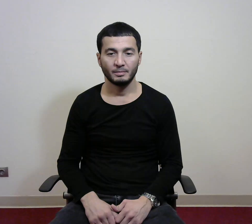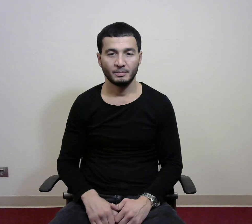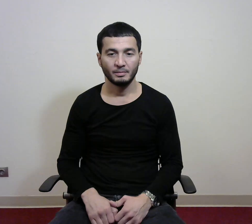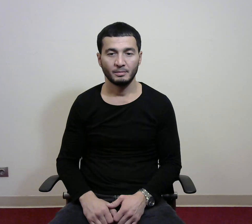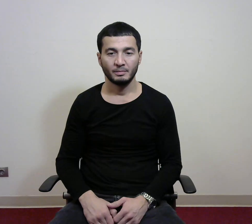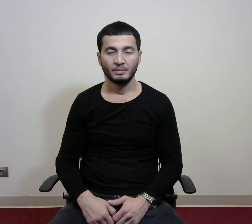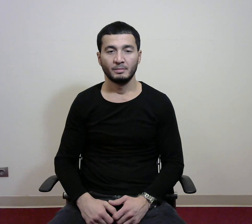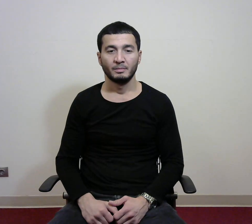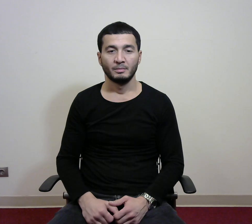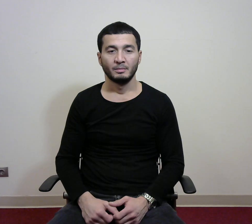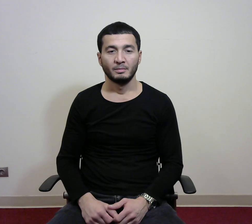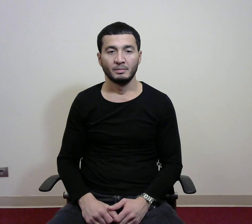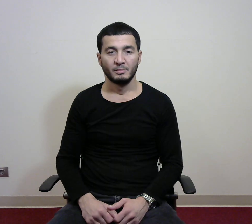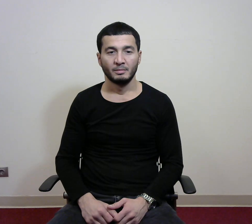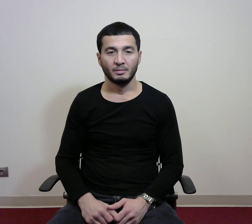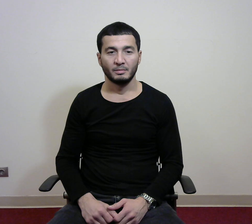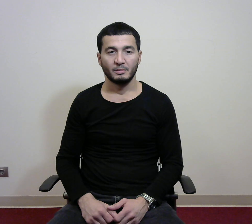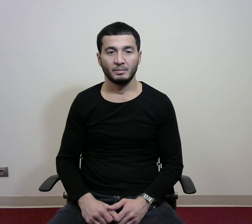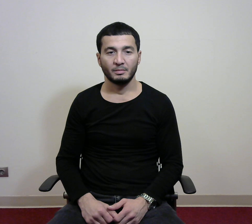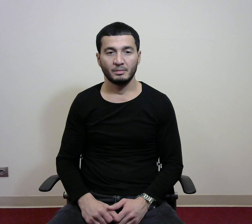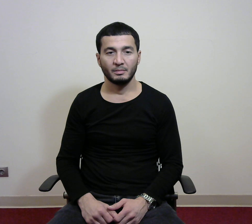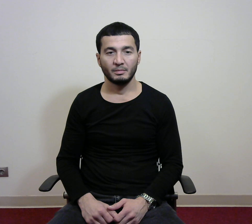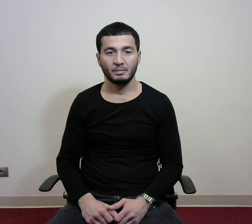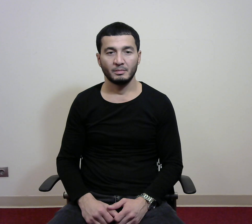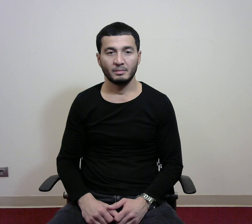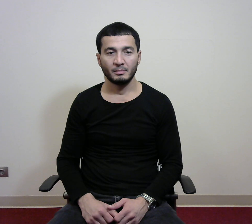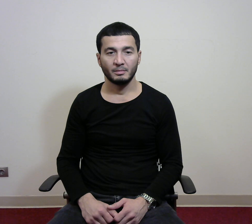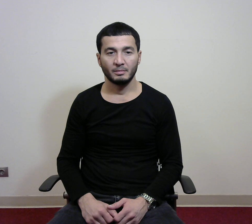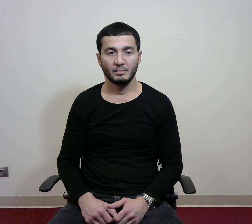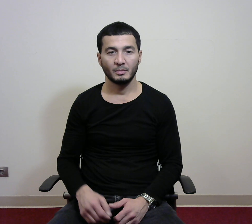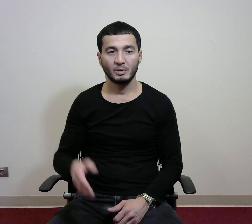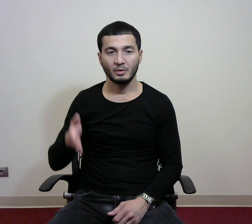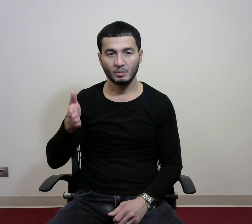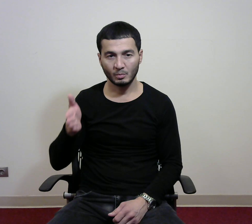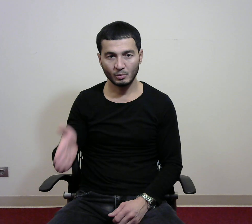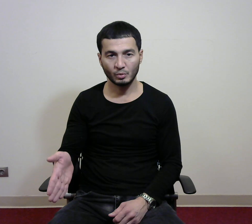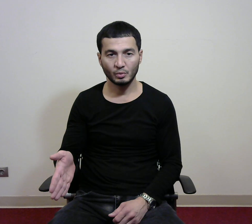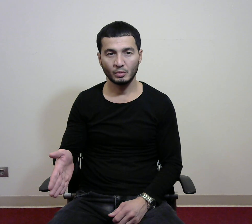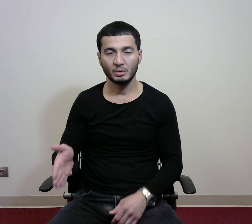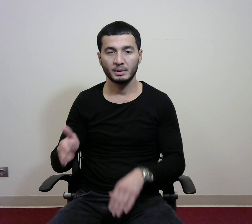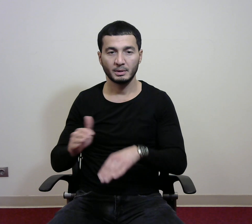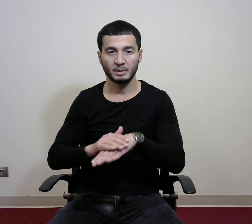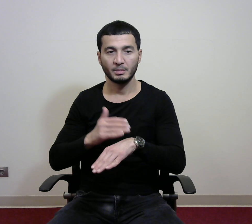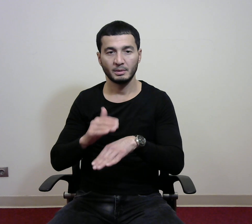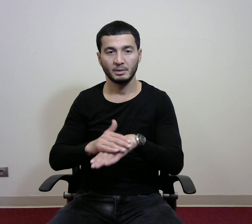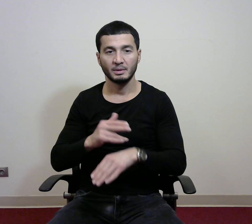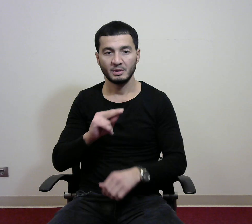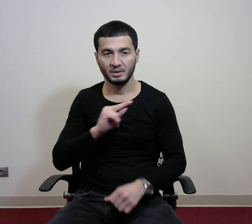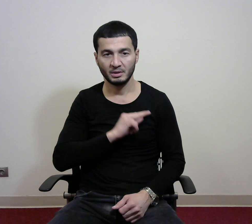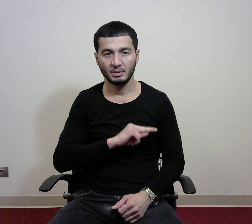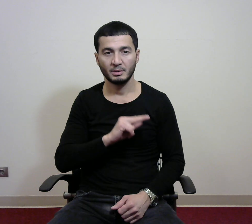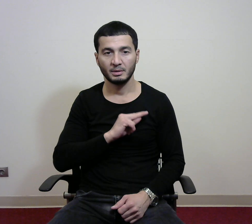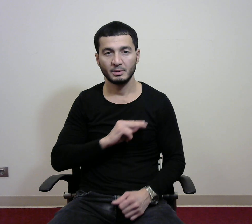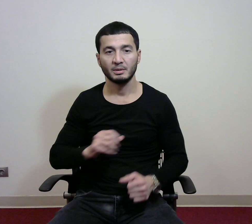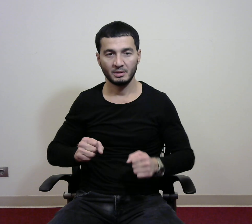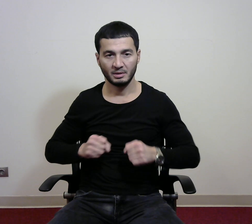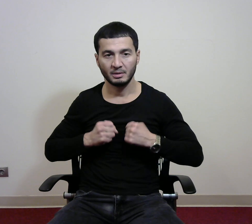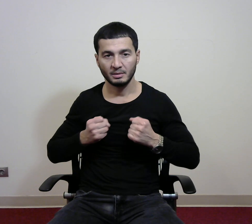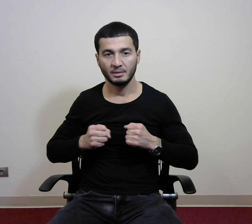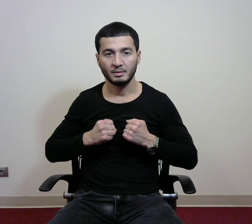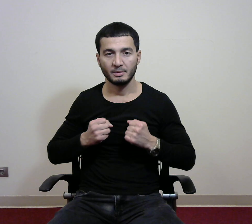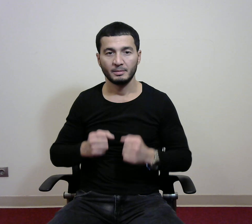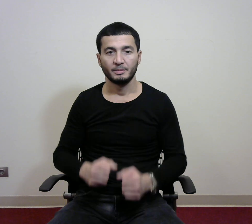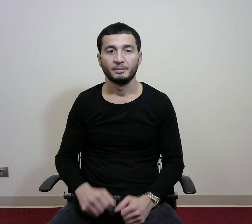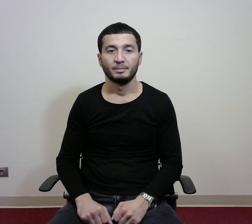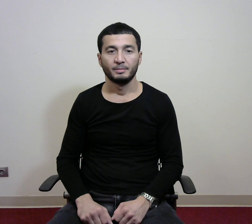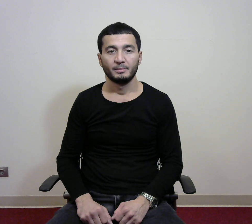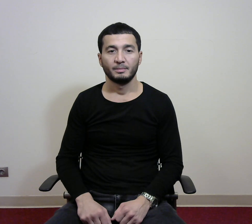Burda mehriban işçilər çalışır